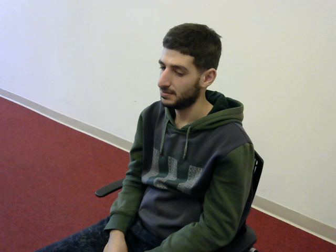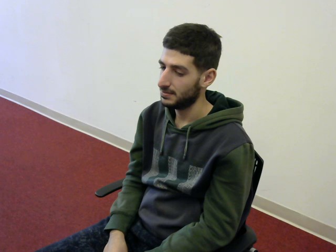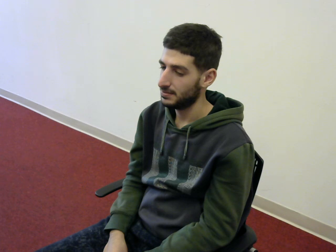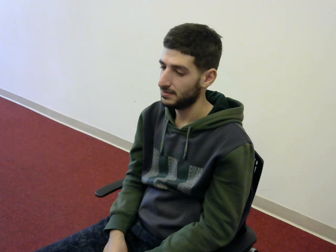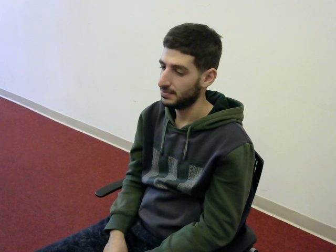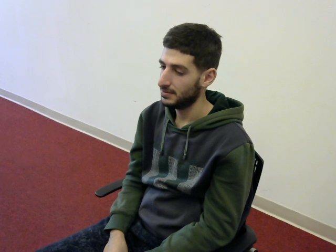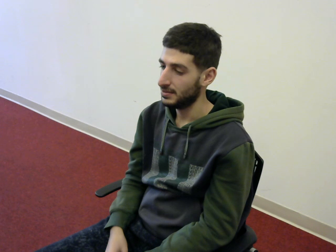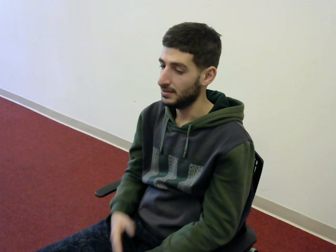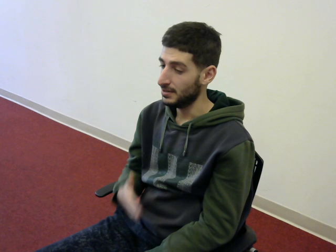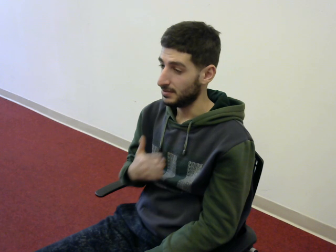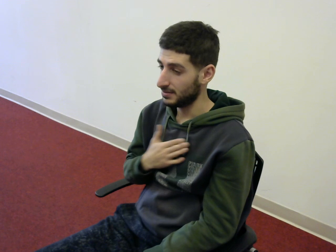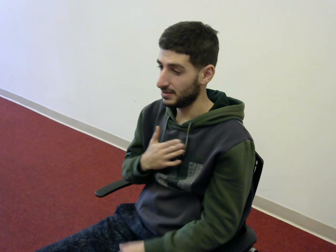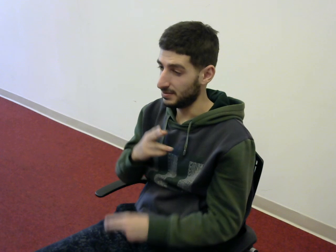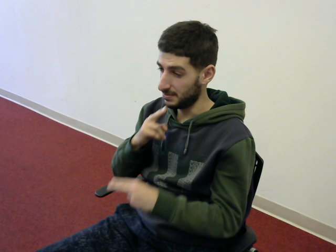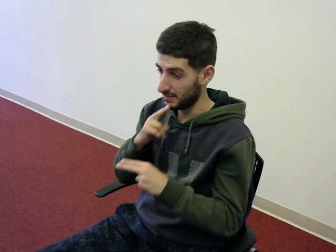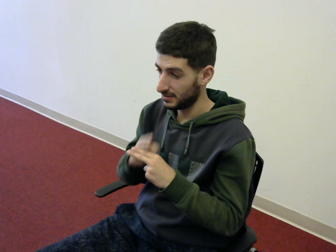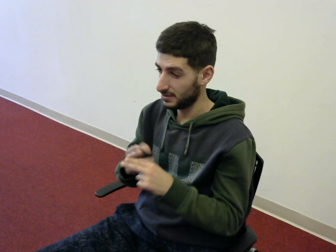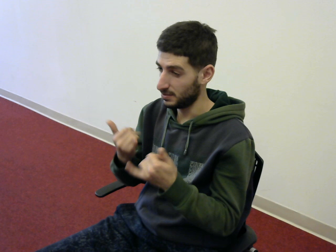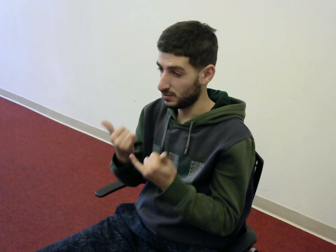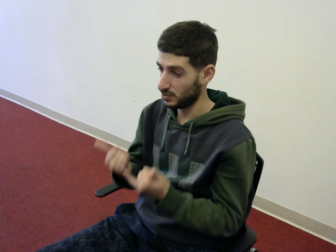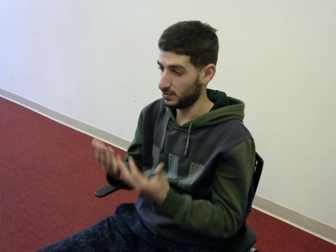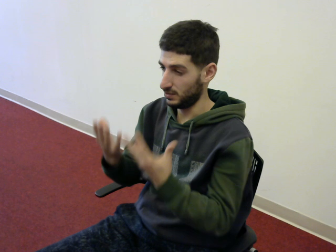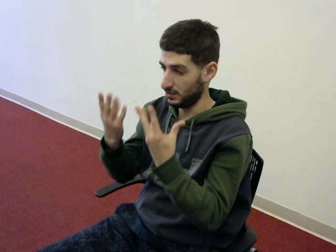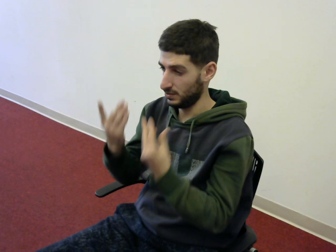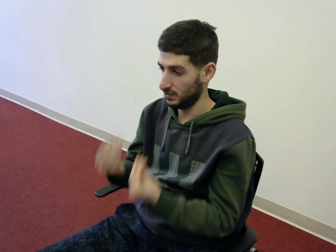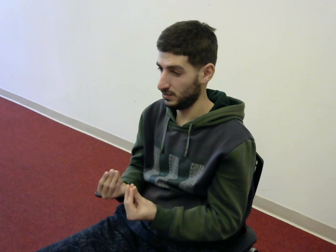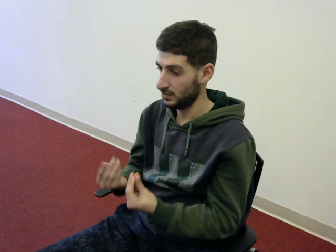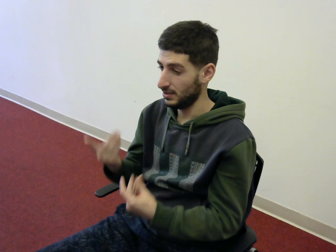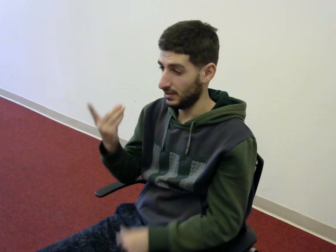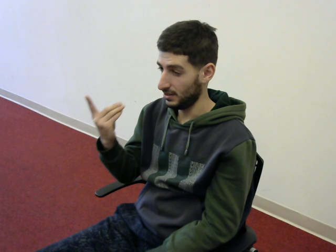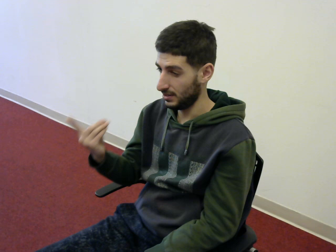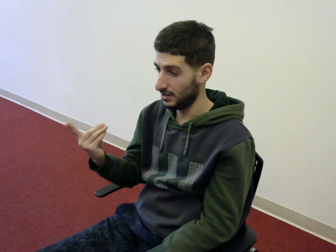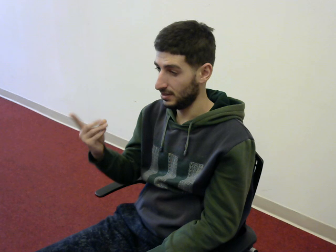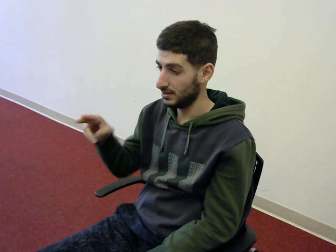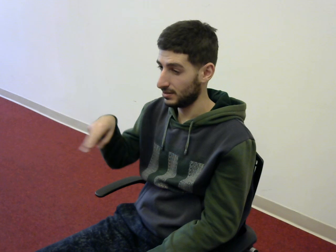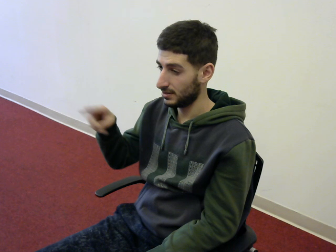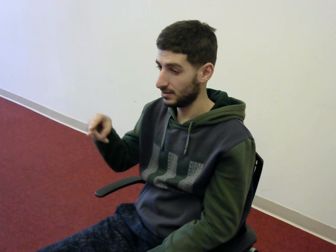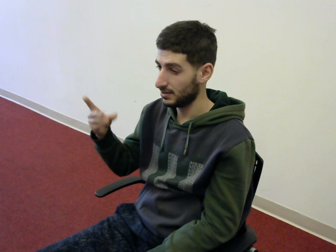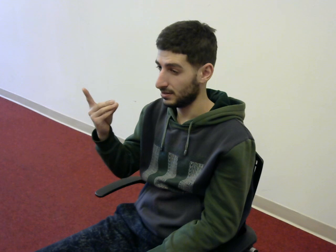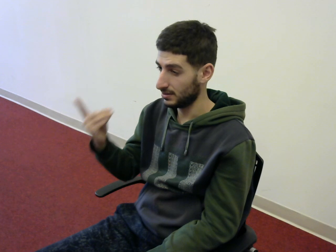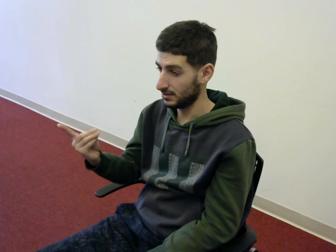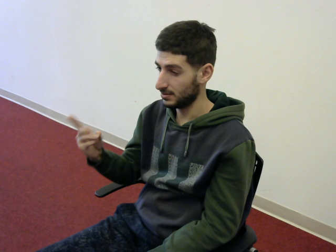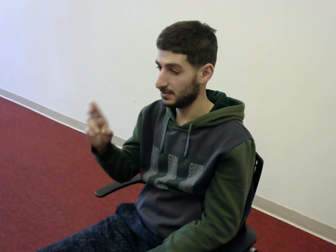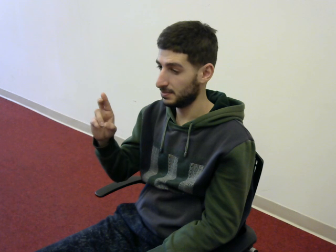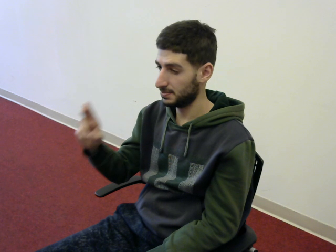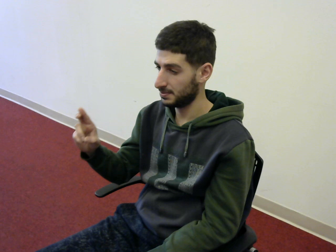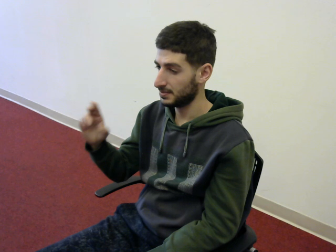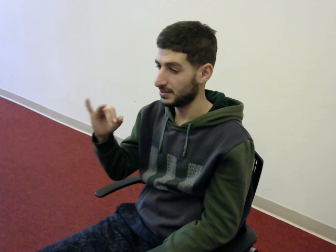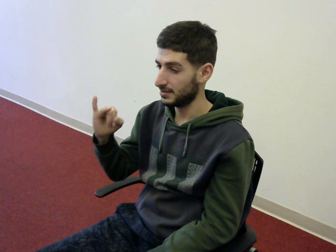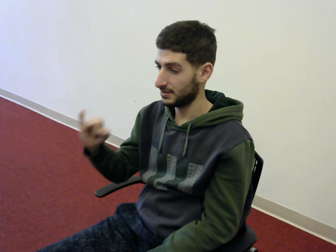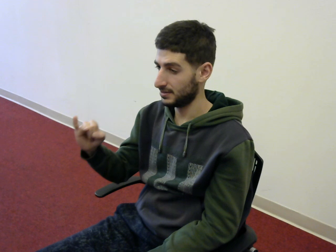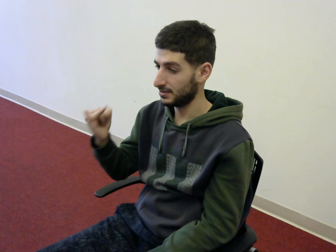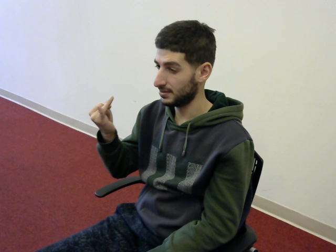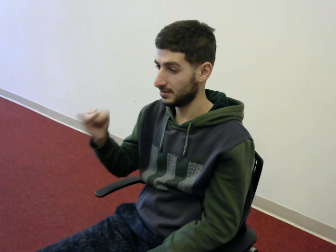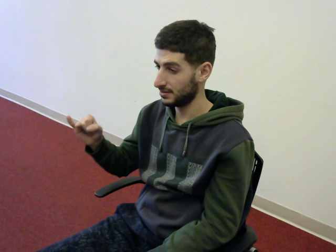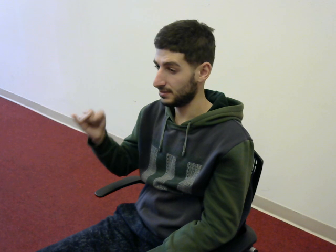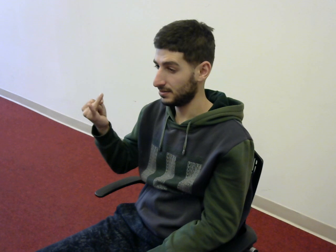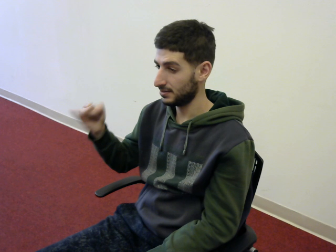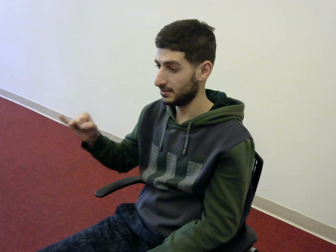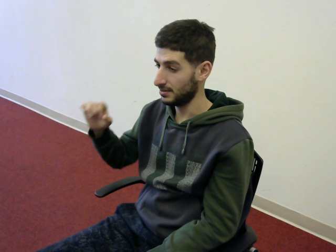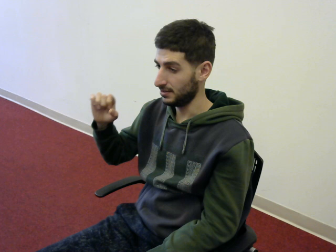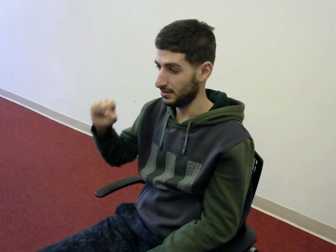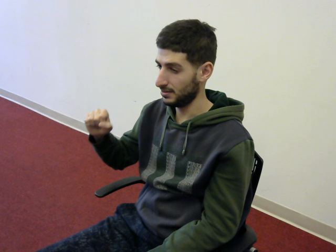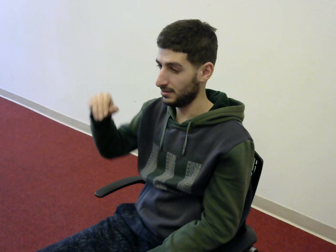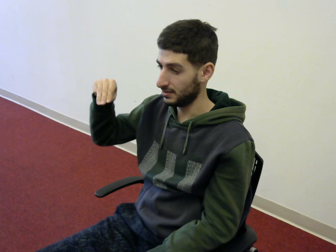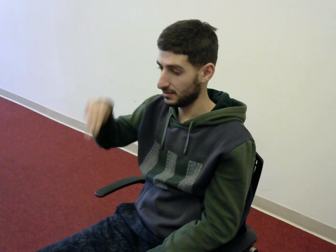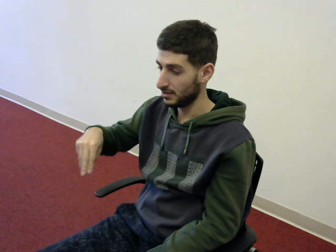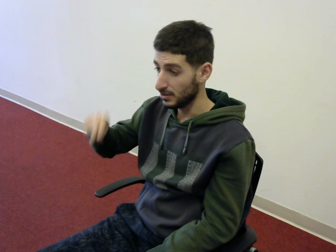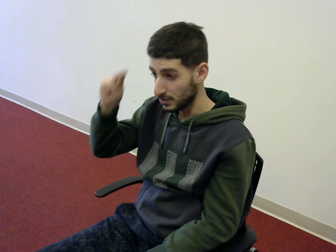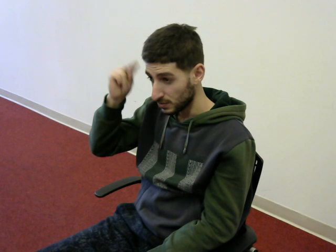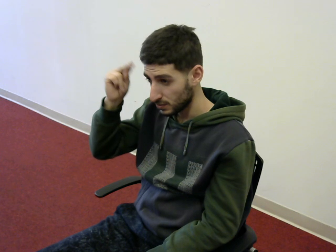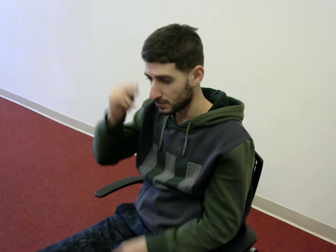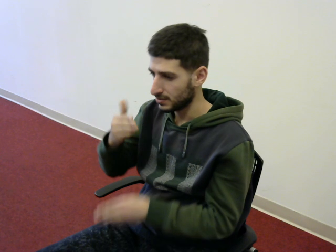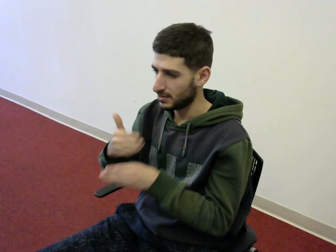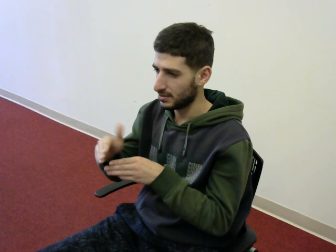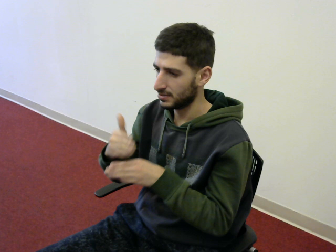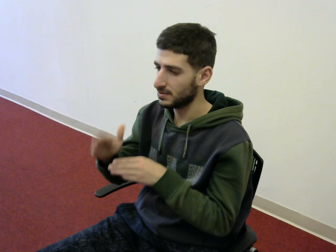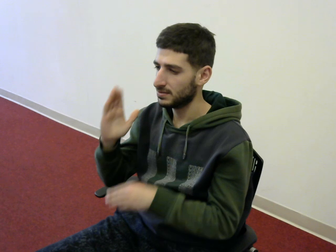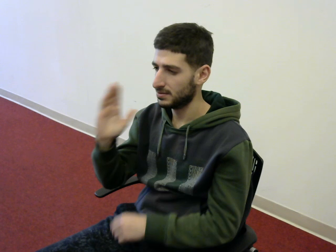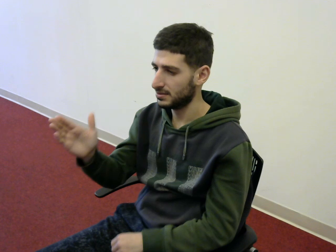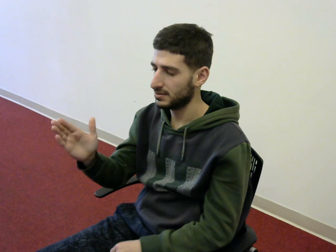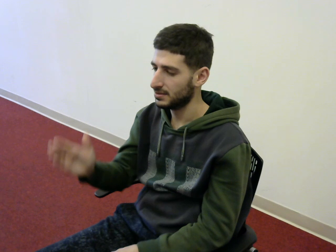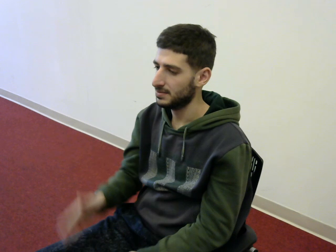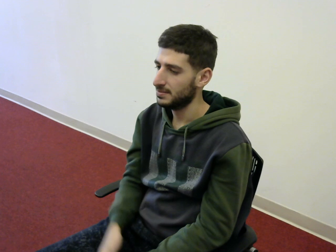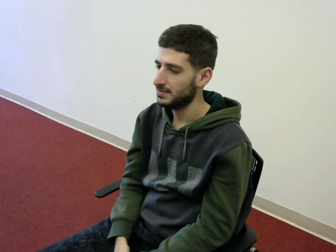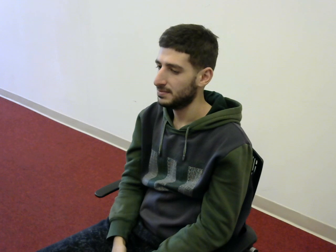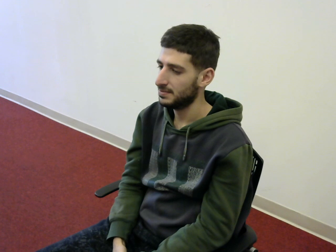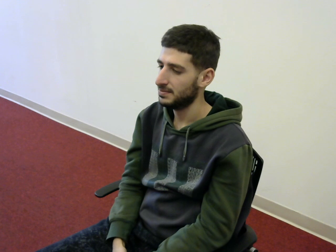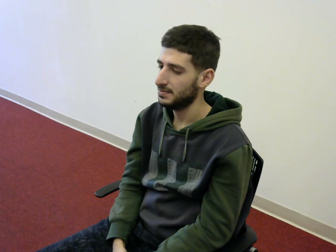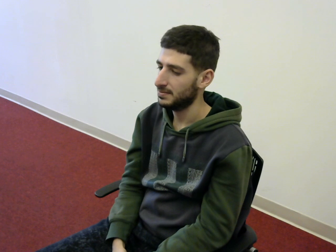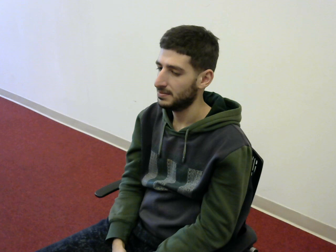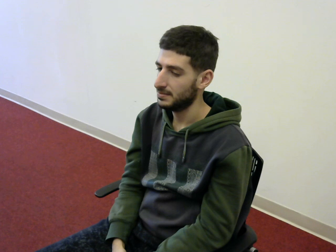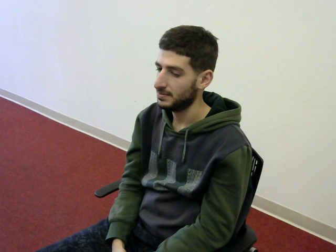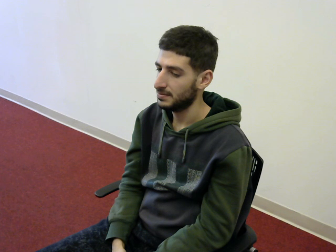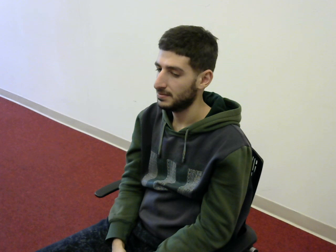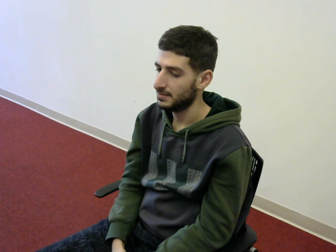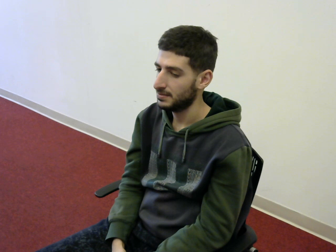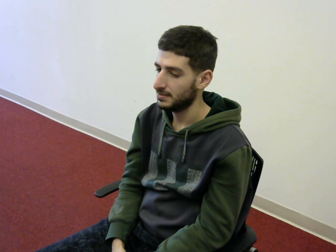Mənim bacım bu gün ədəbiyyat dərsinə gecikəcək